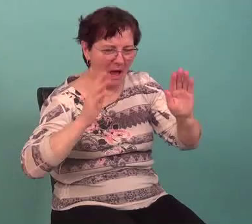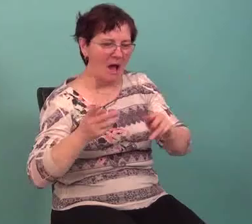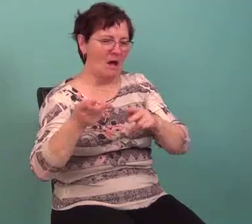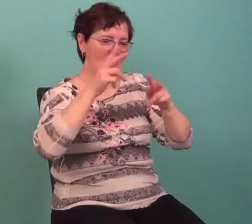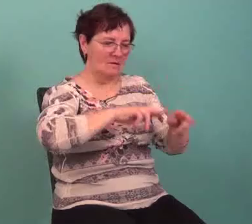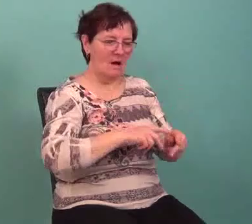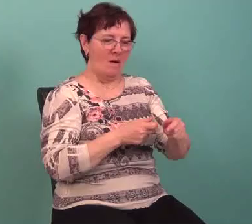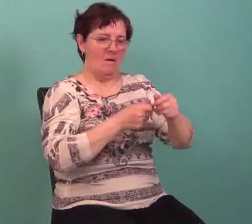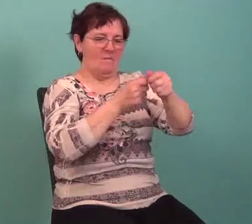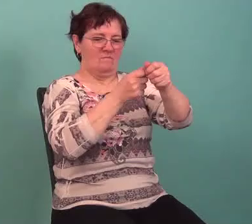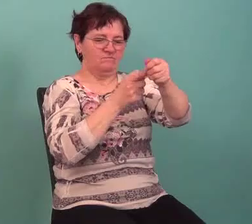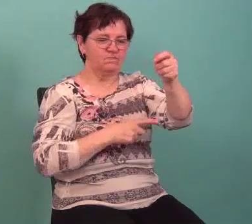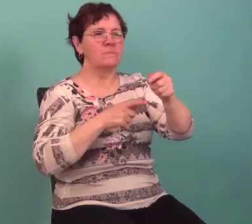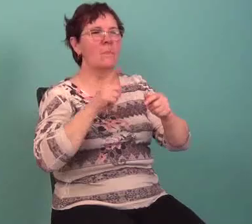Na następnym obrazku strzela z łuku.